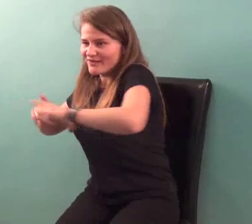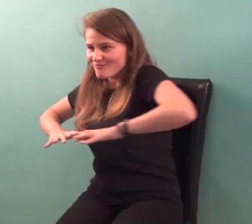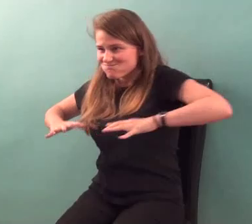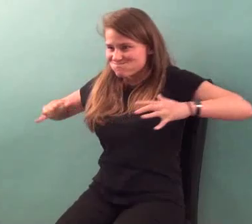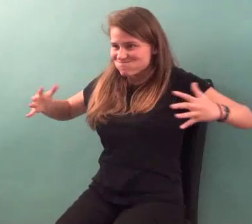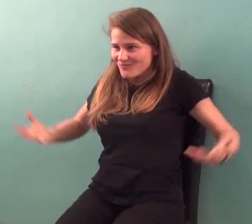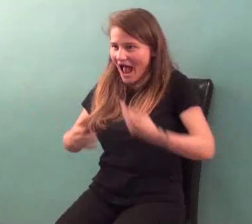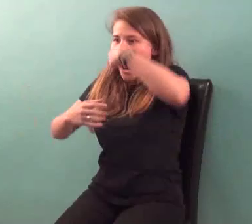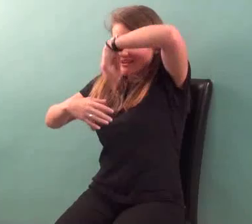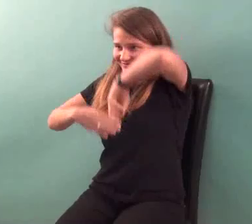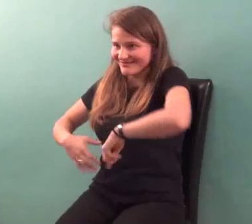Ma zaokrąglony brzuch, połknął kulę.